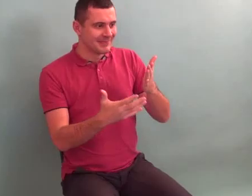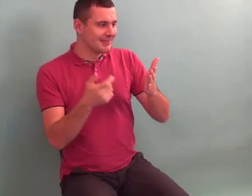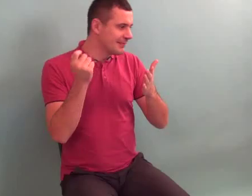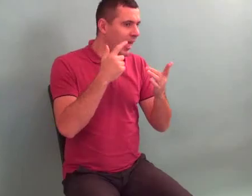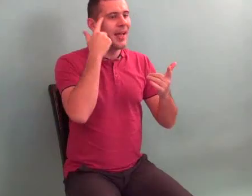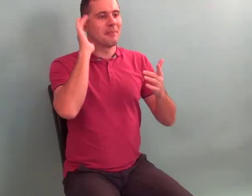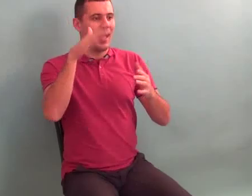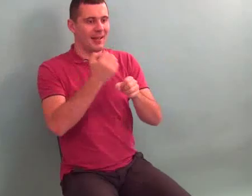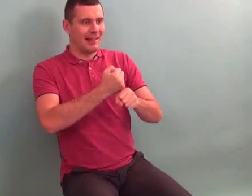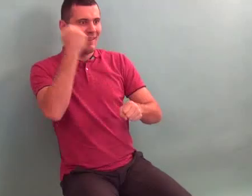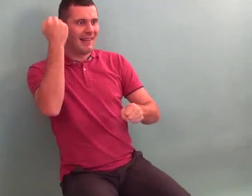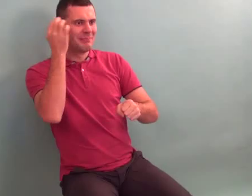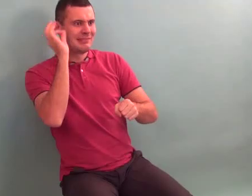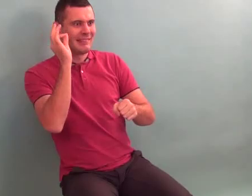Pokój jest zamknięty, ale strażacy mają specjalne narzędzie.